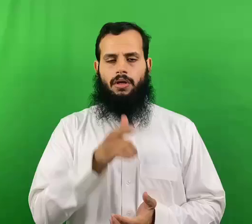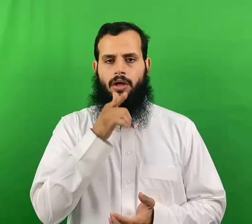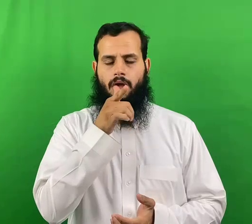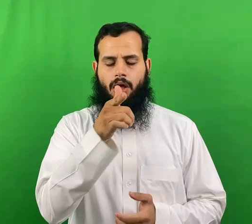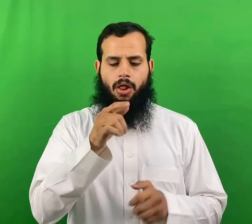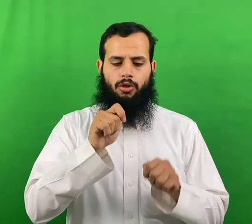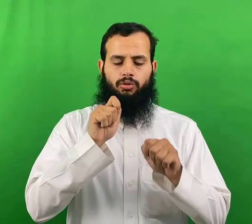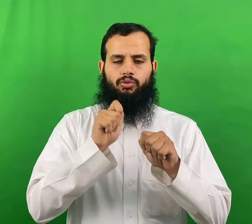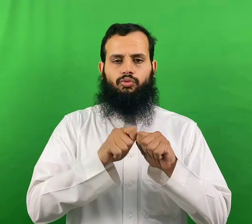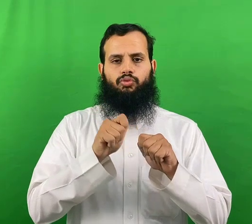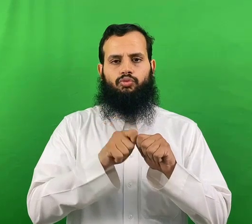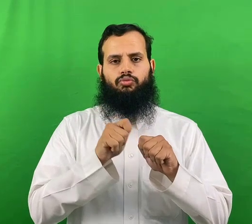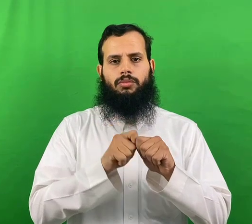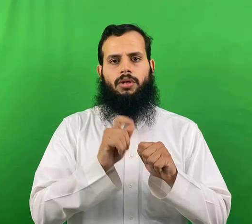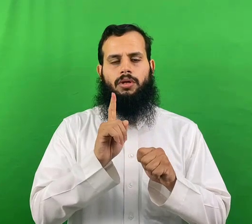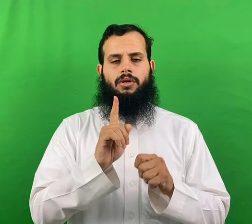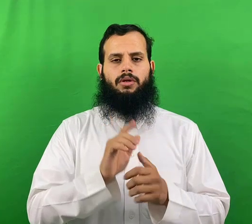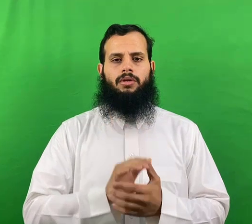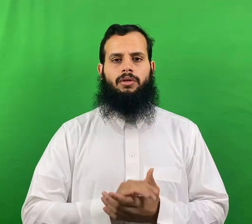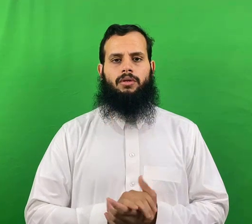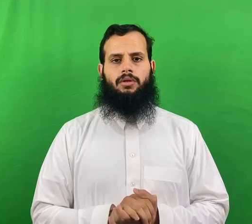قال سبحانه